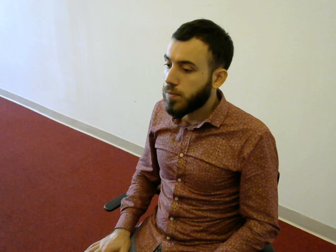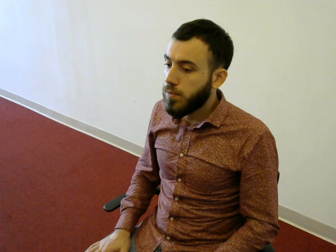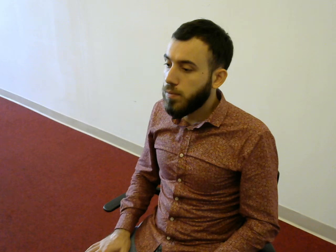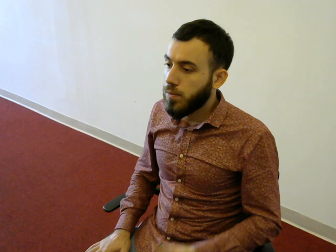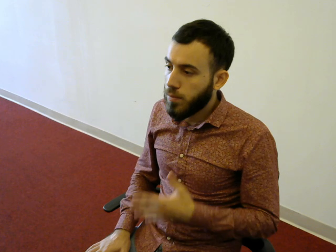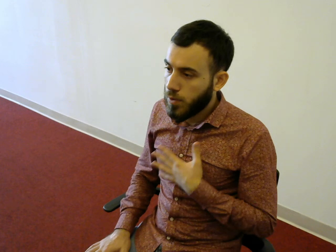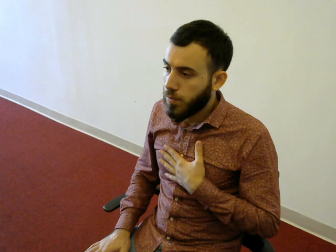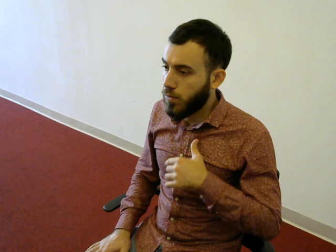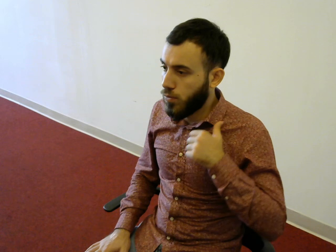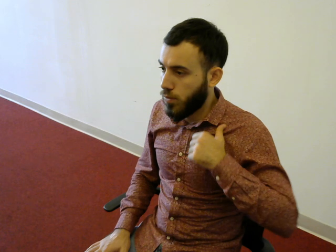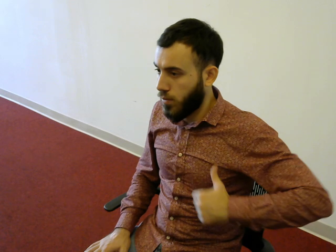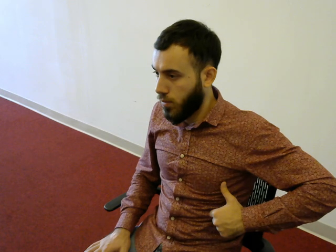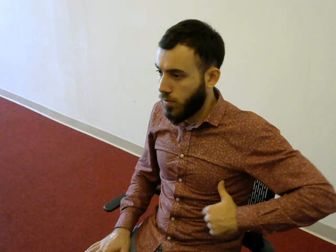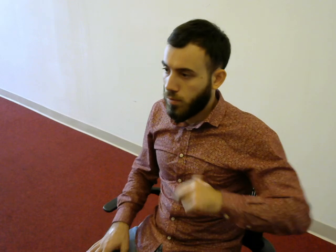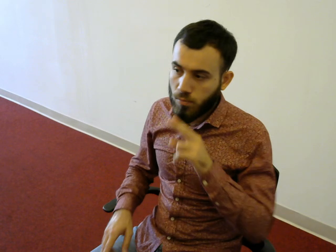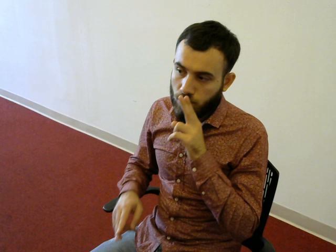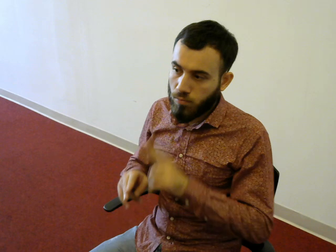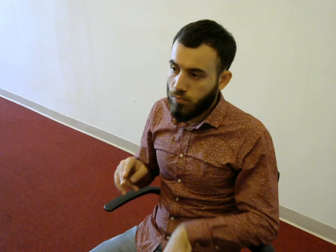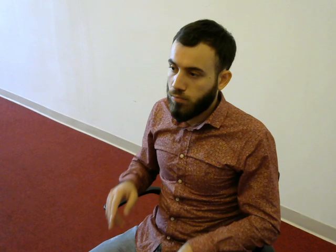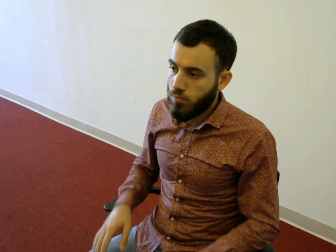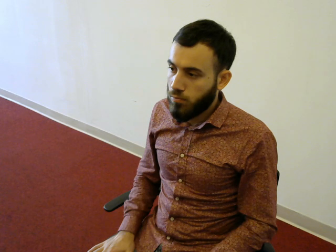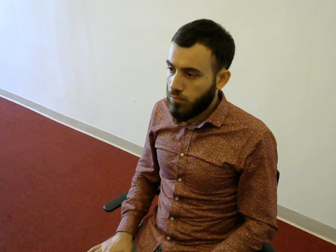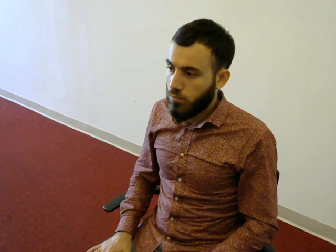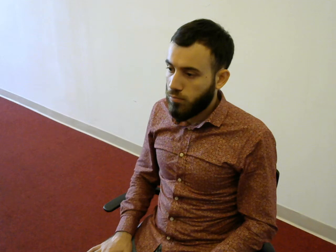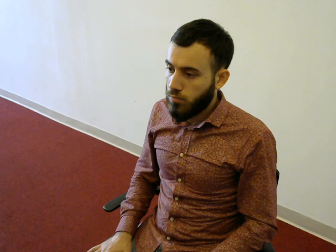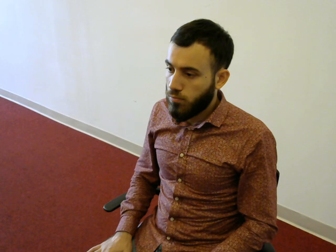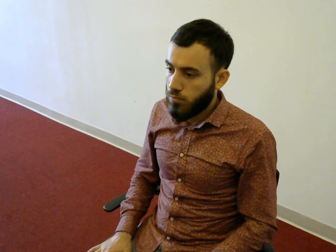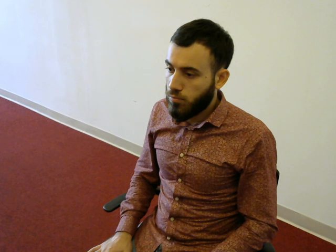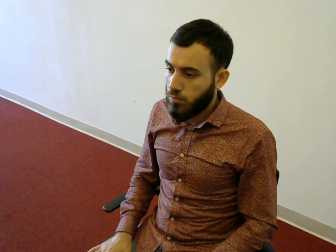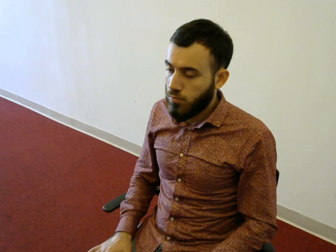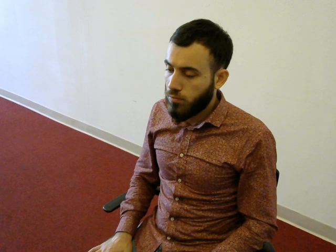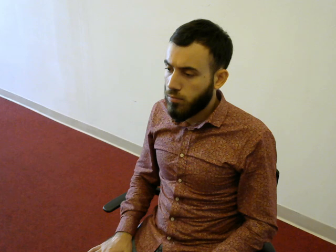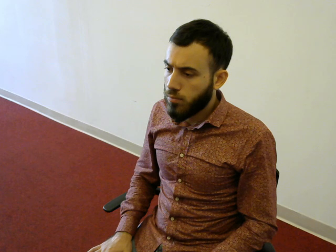Mən çantamı itirmişəm